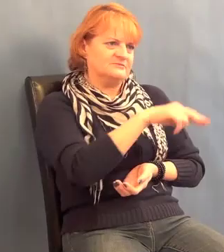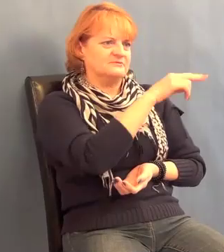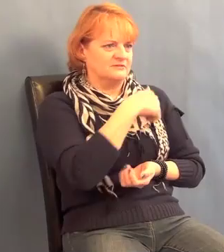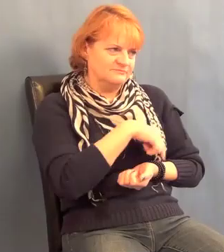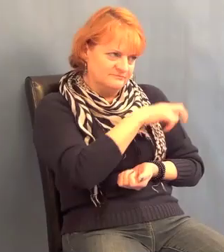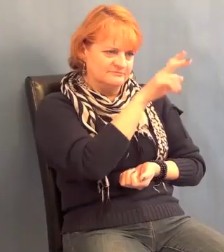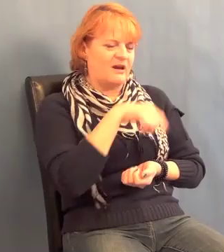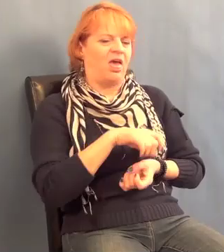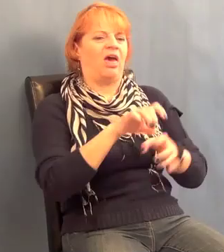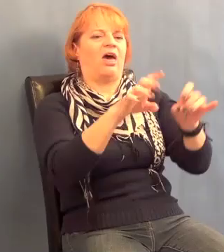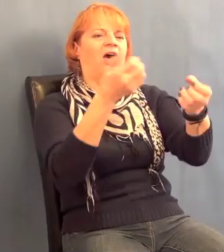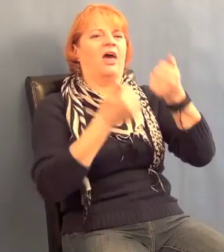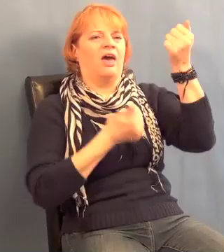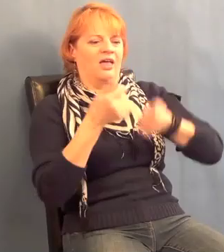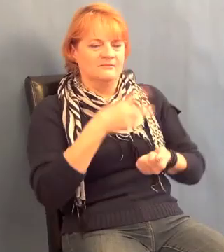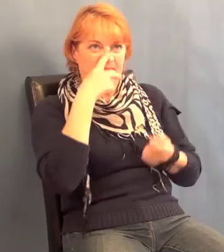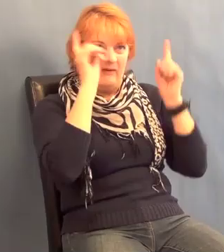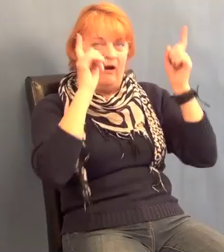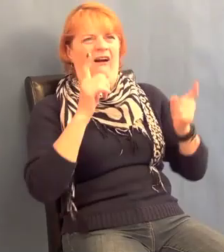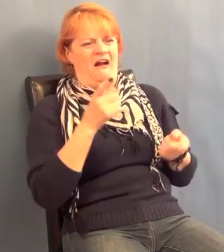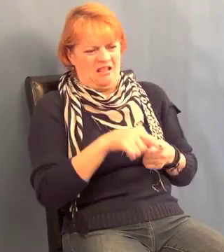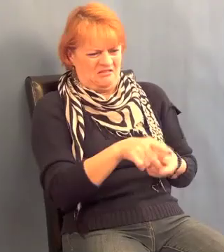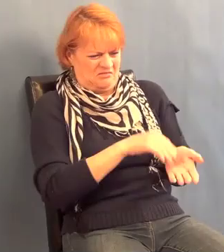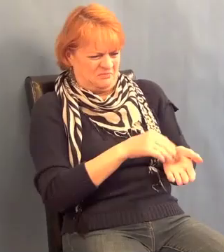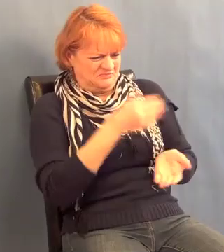Ja przechodzę po przejściu, a ktoś sobie wbiega na ulicę i nie zważa na samochód.